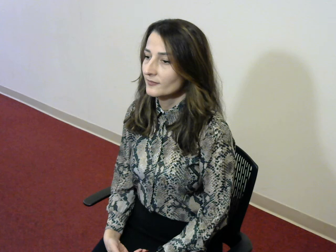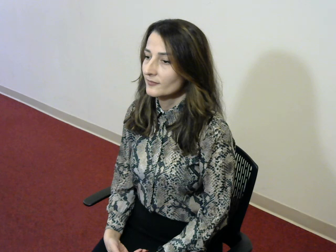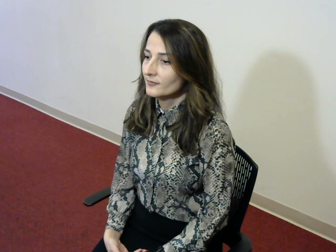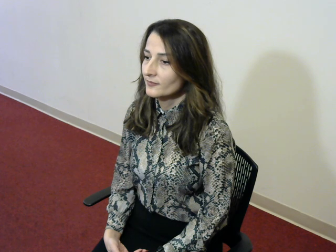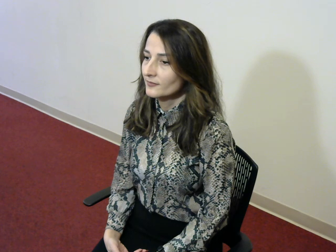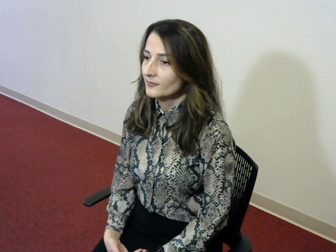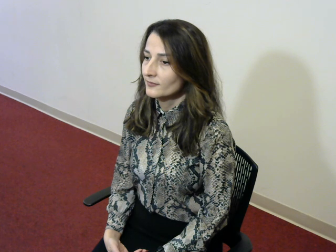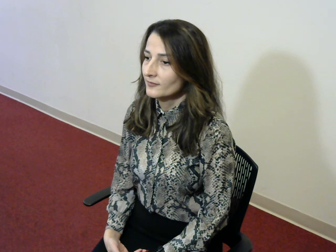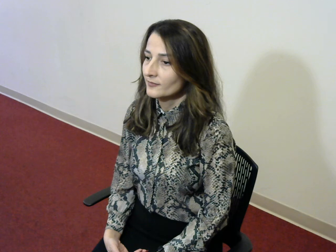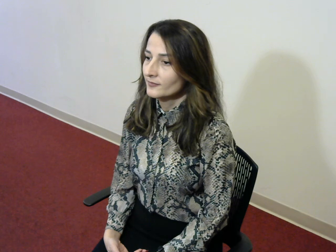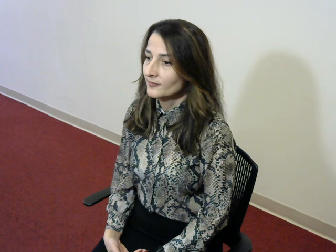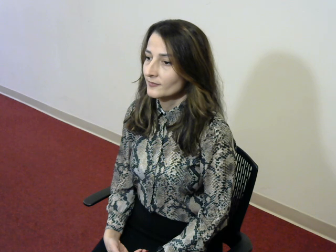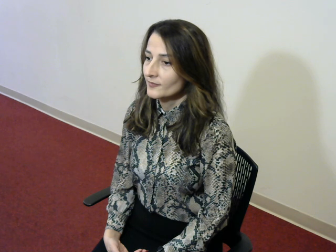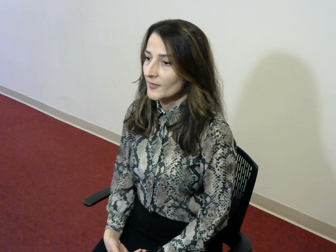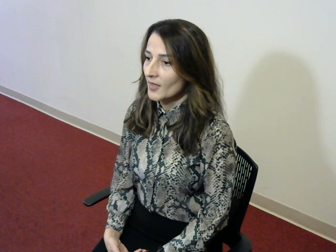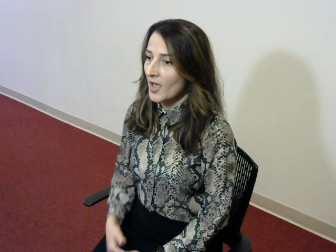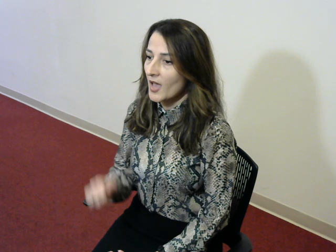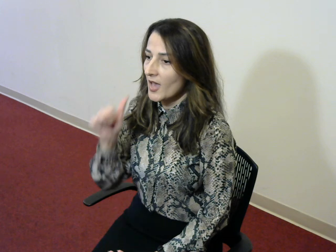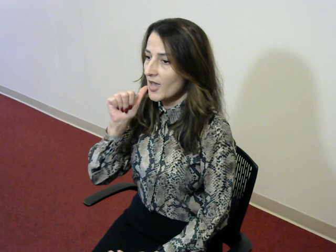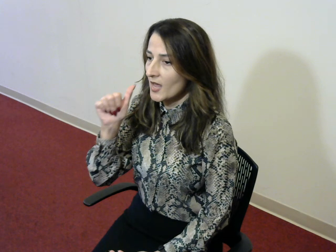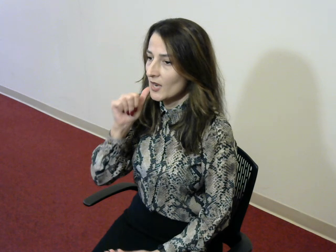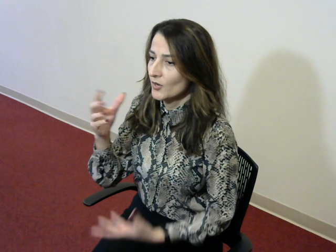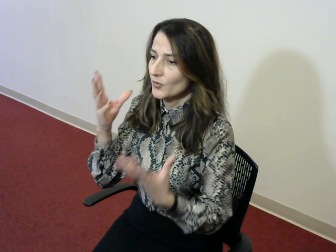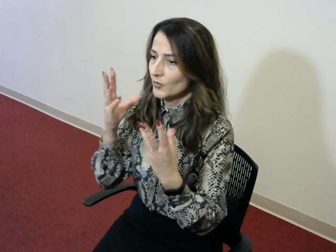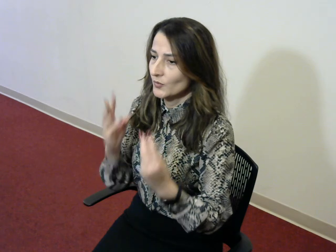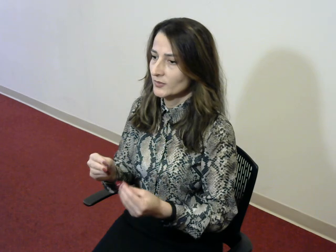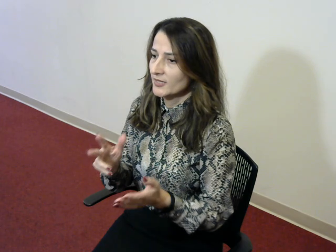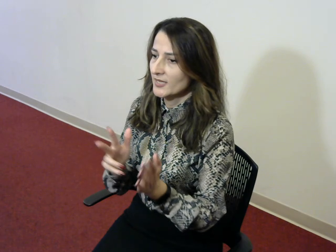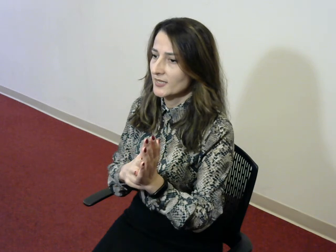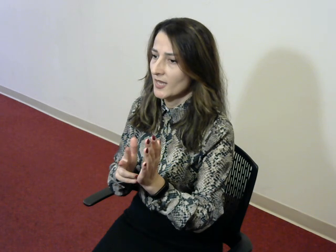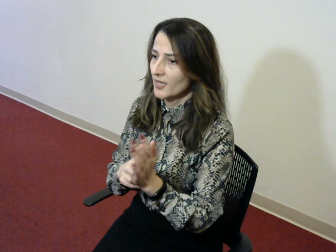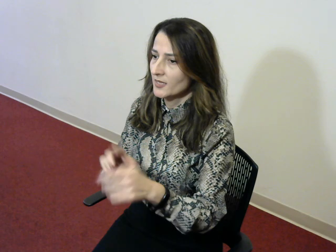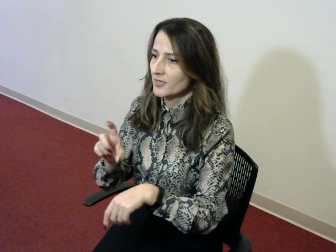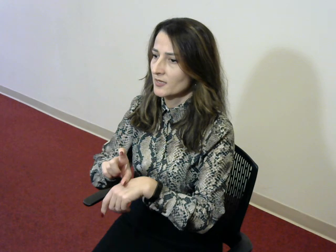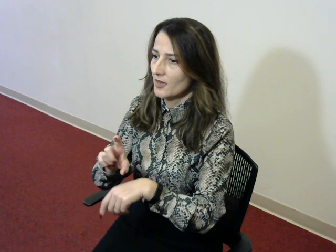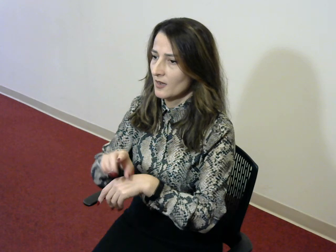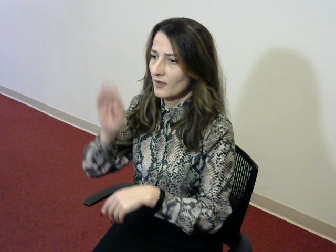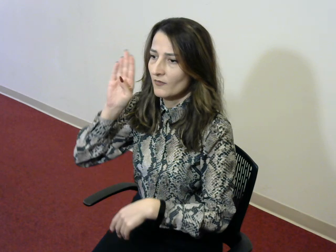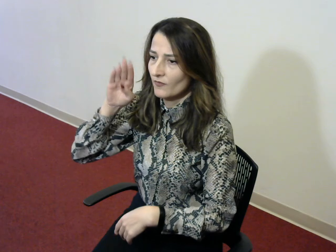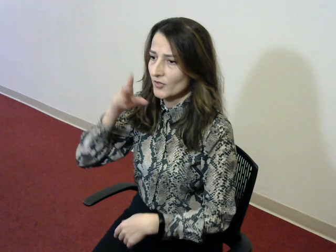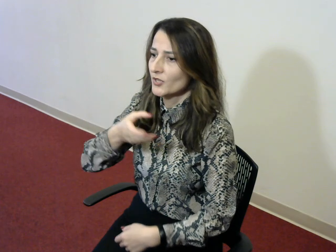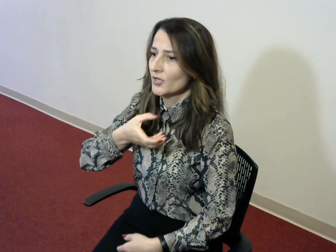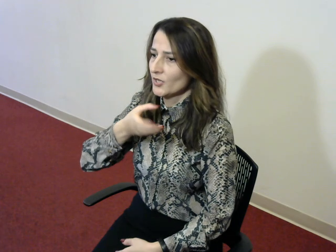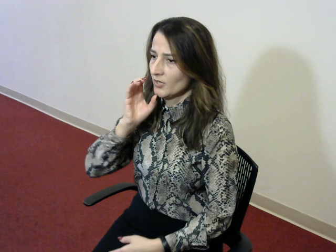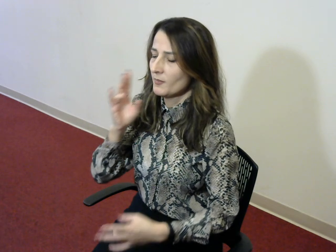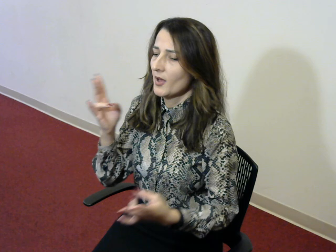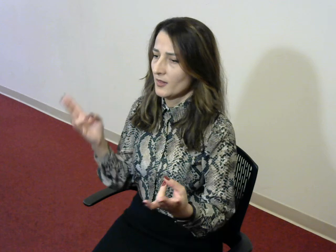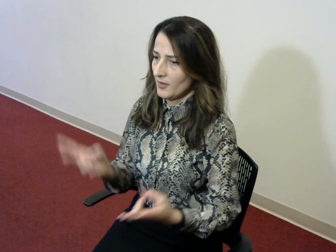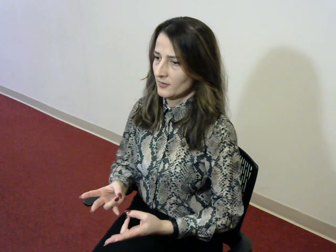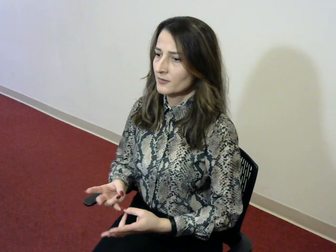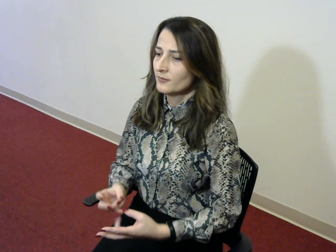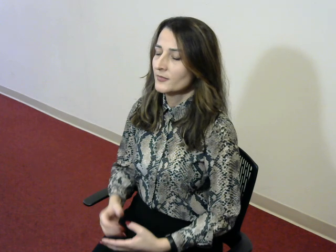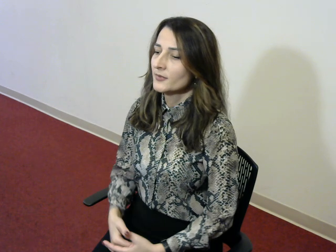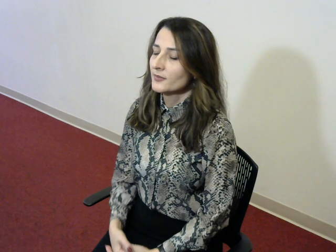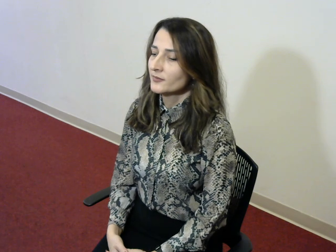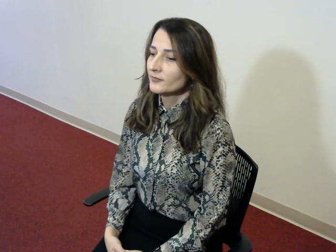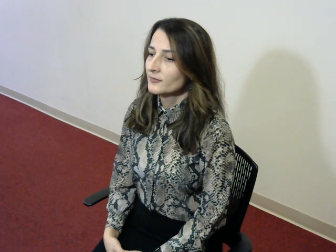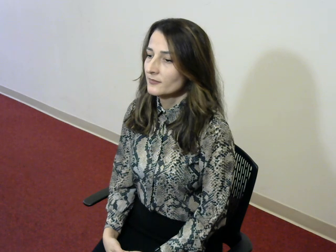Hər gün 8 stəkan su içmək lazımdır